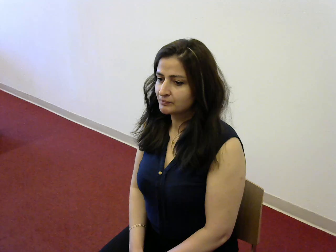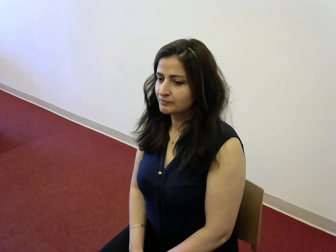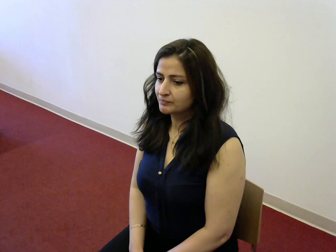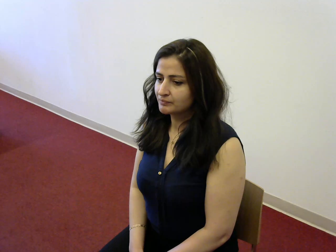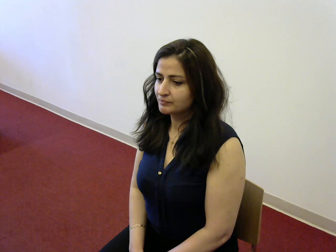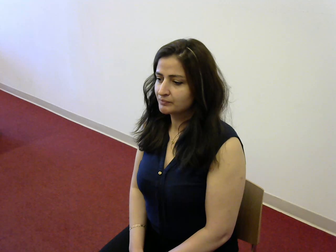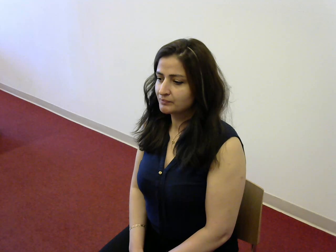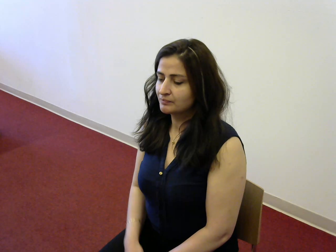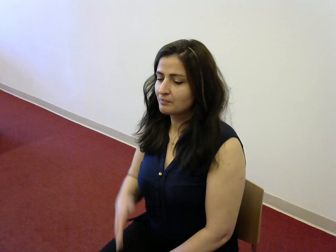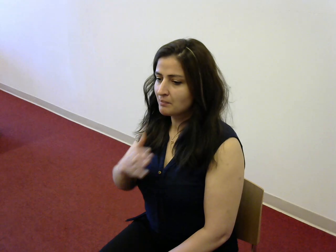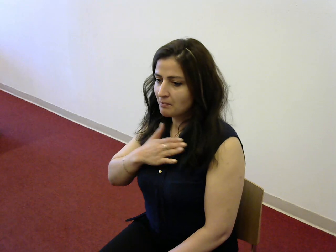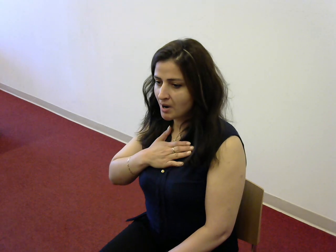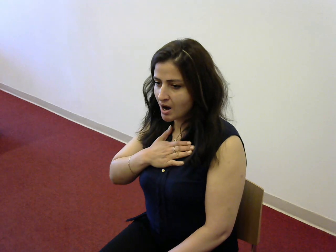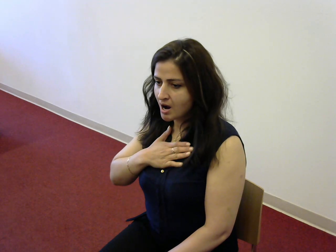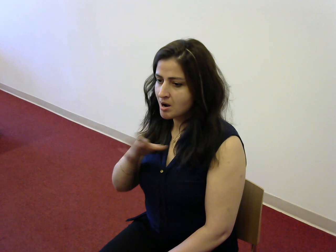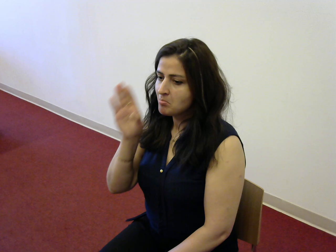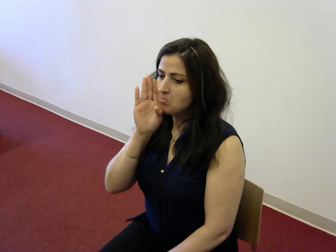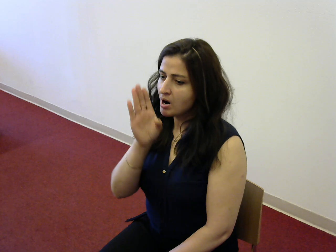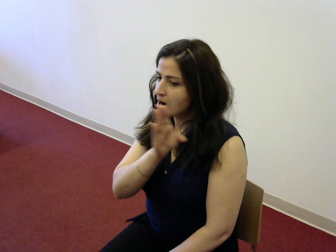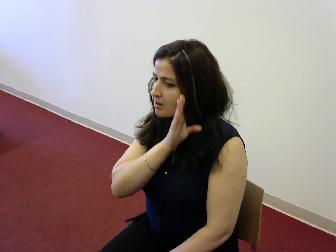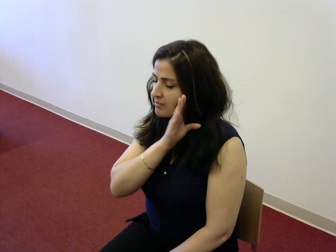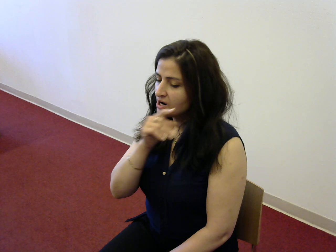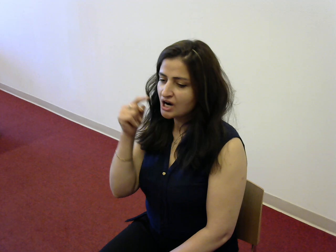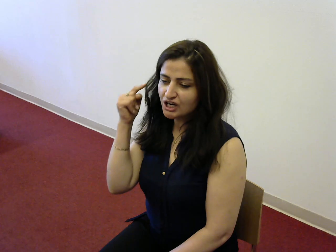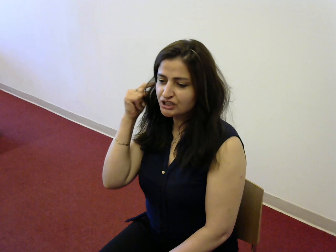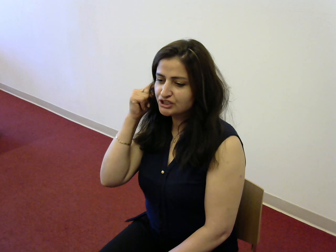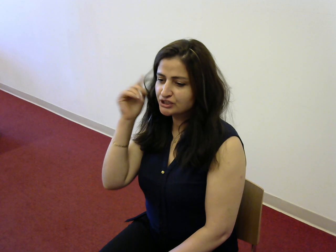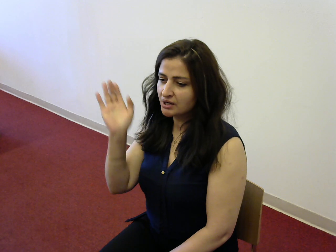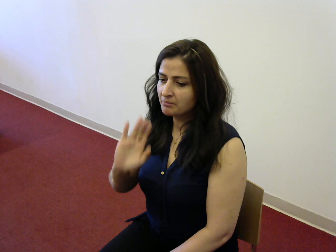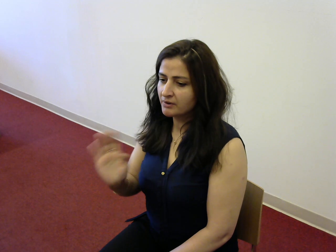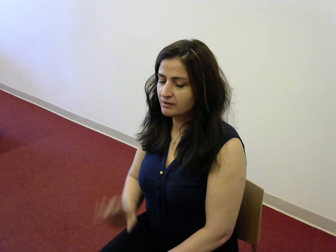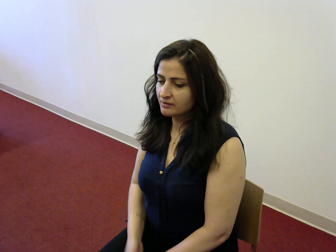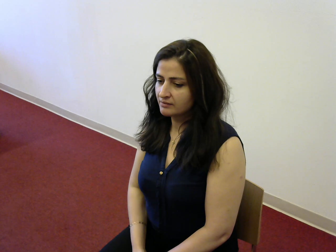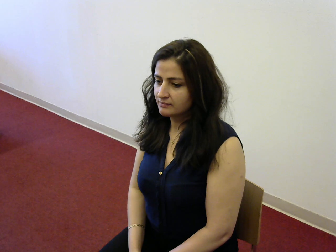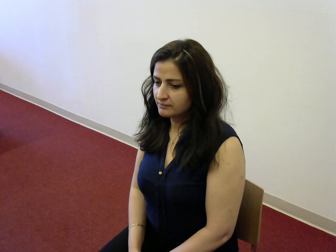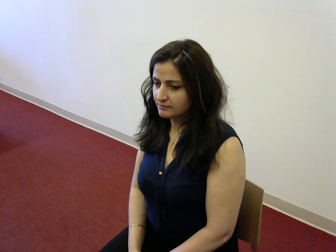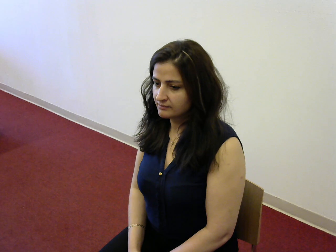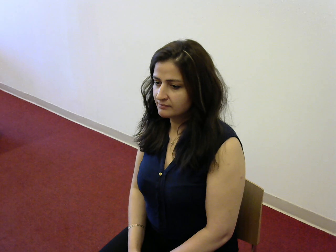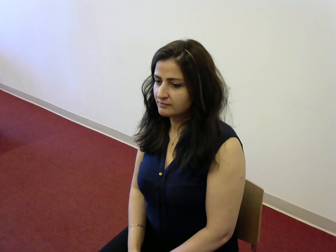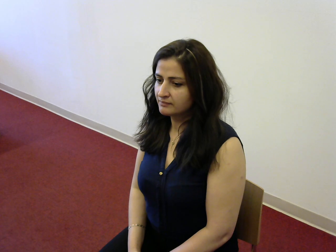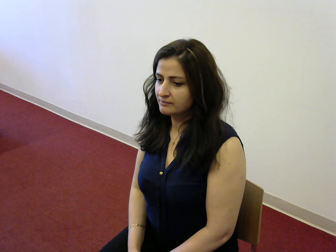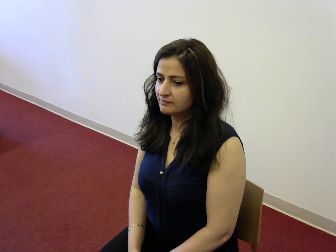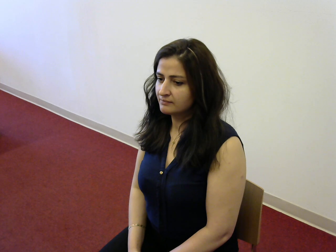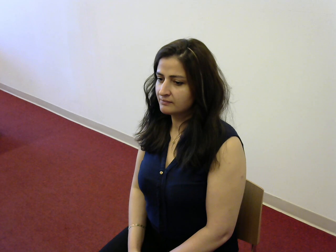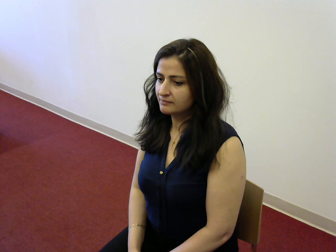Mənim anam eşitmir